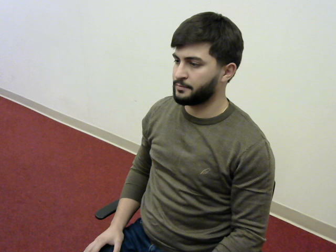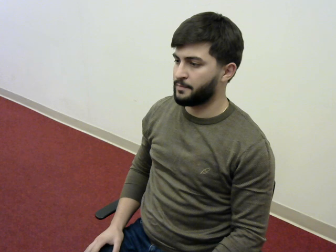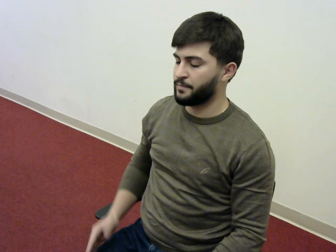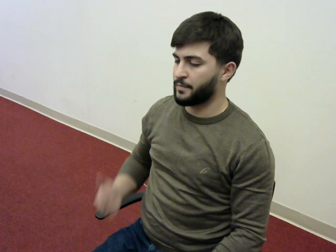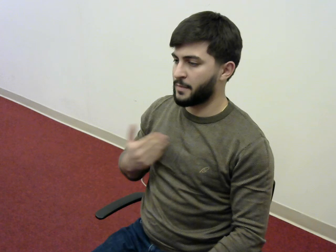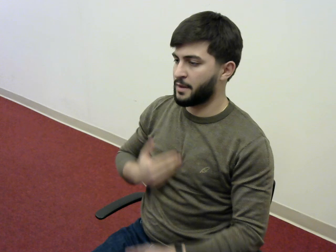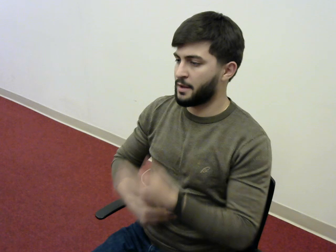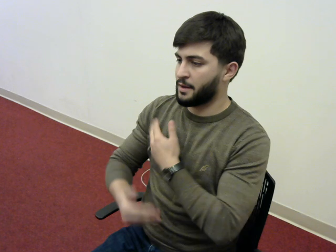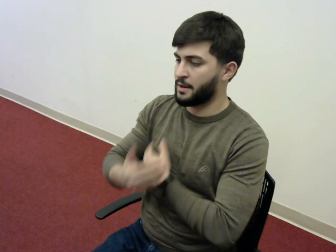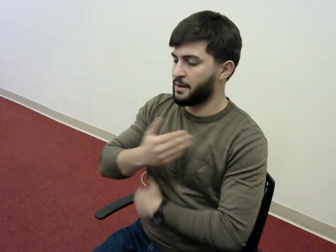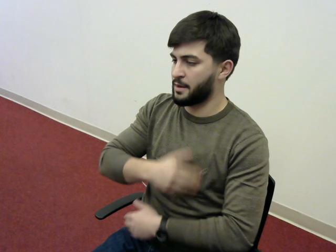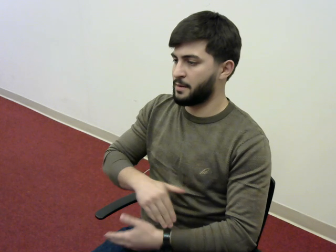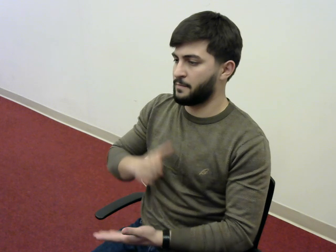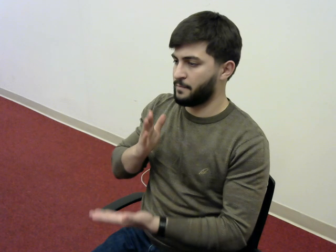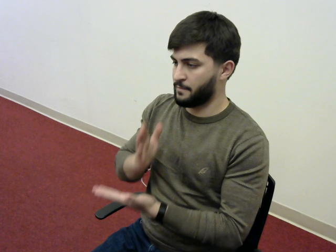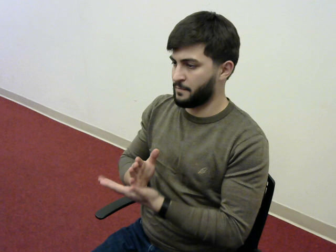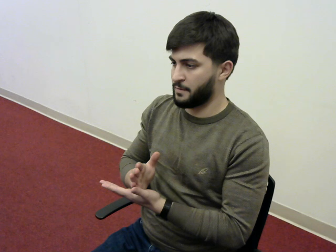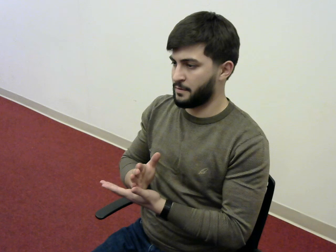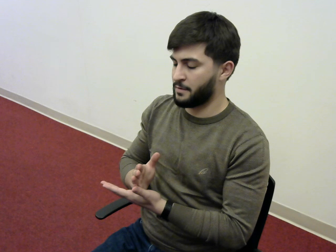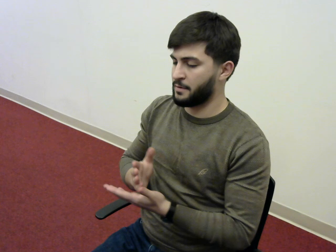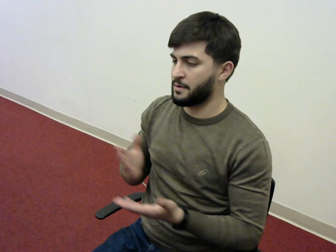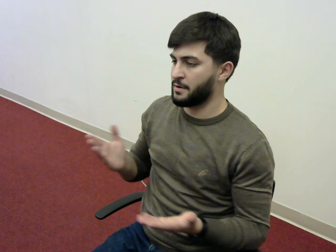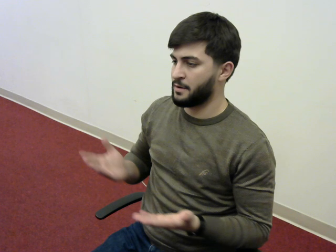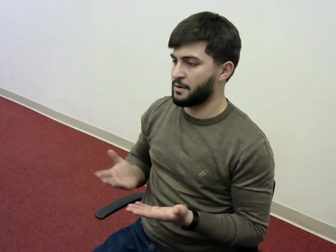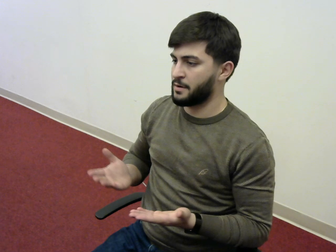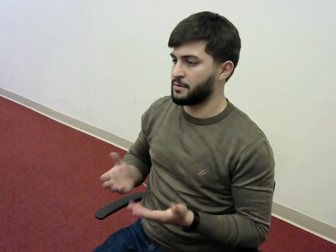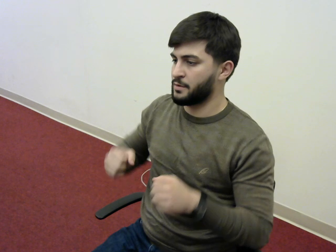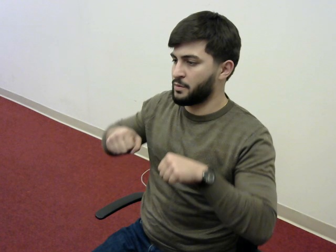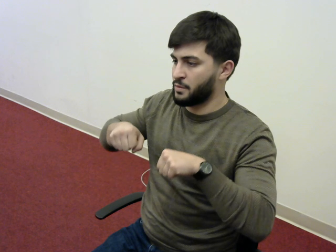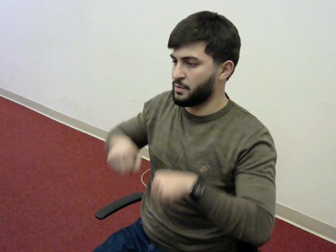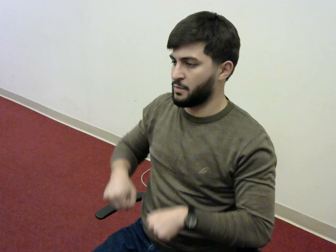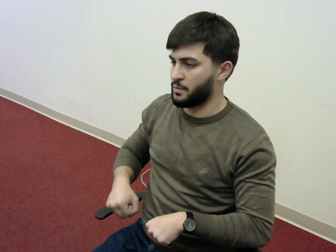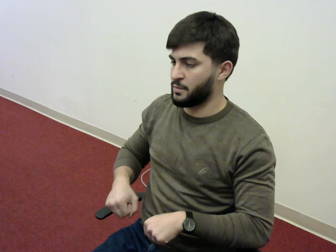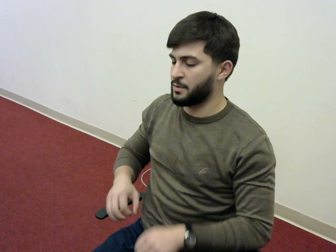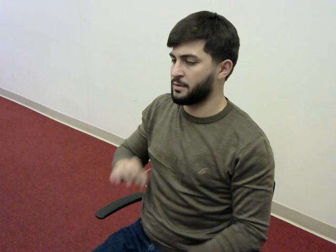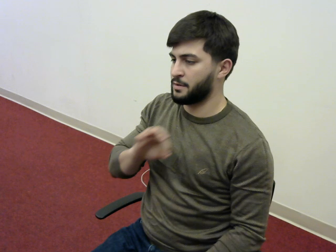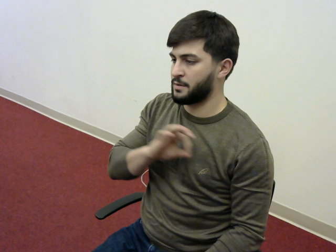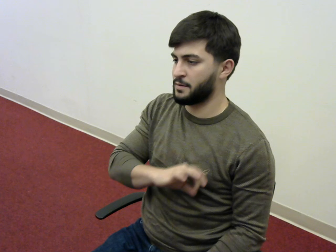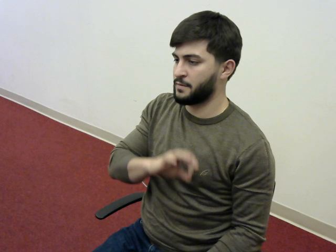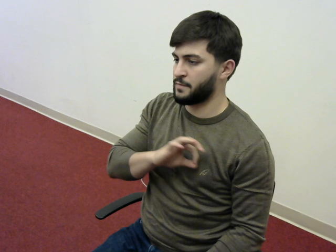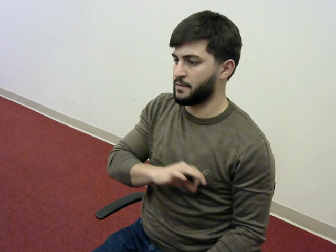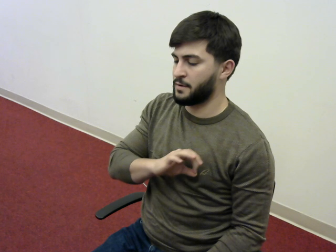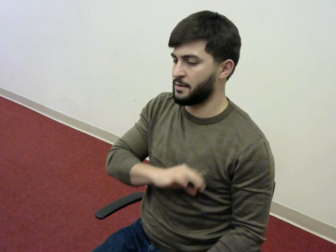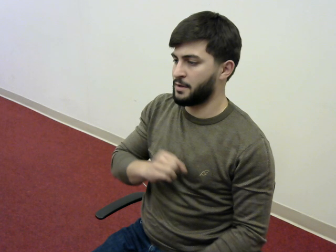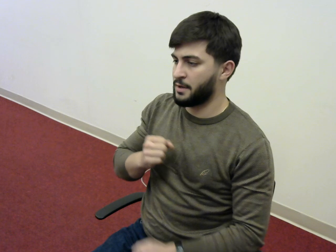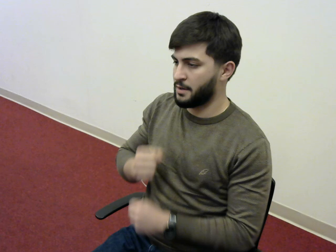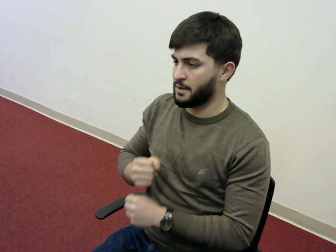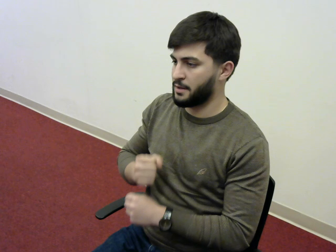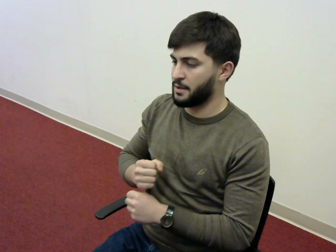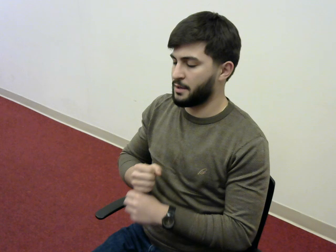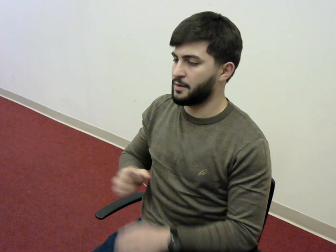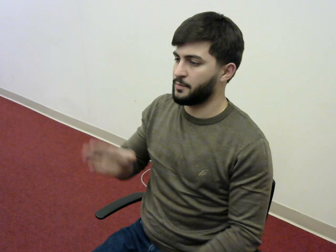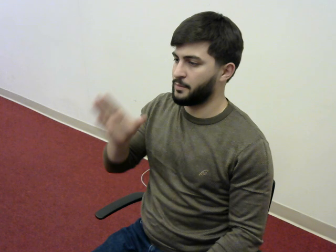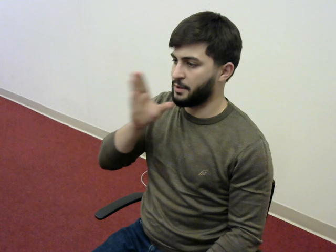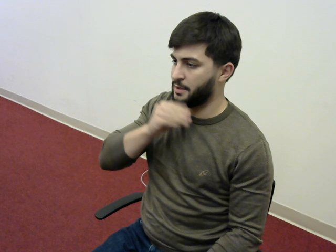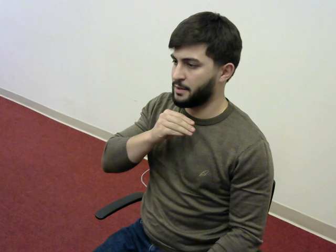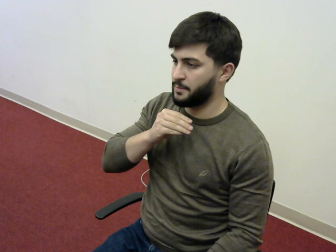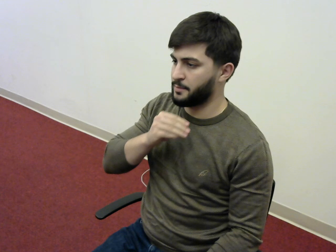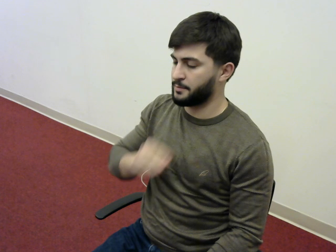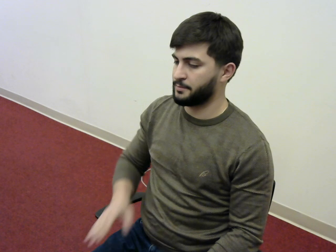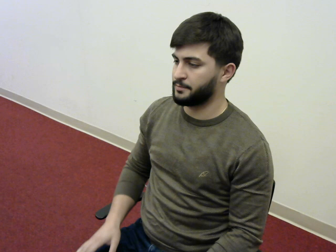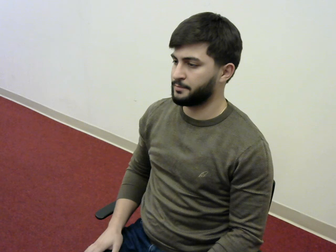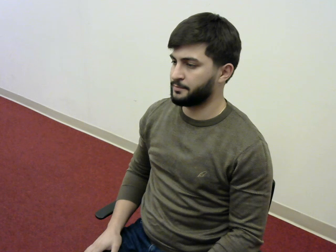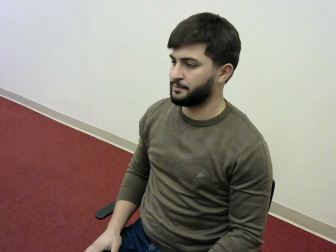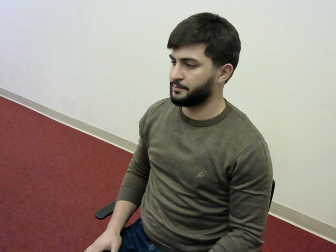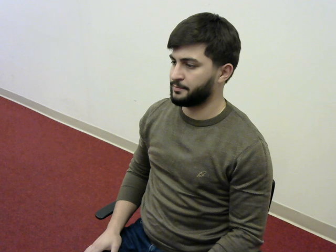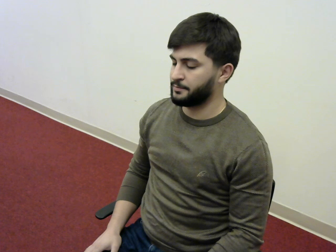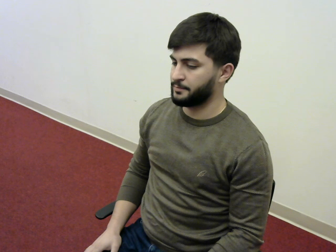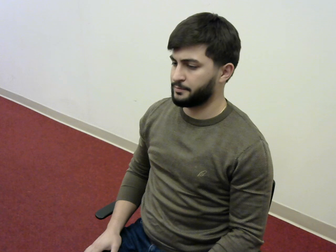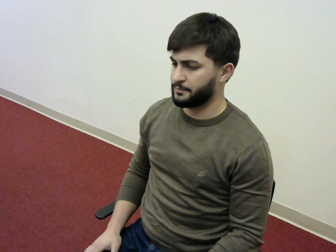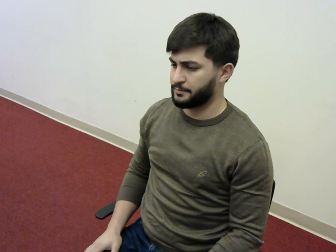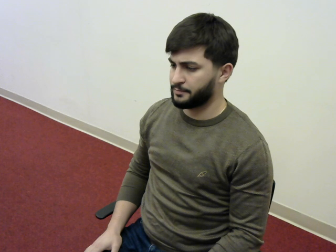Əlilliyim var, hansı hüquqlardan istifadə edə bilərəm?